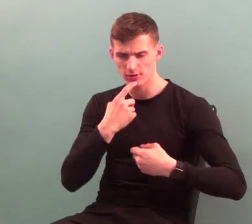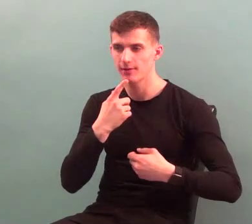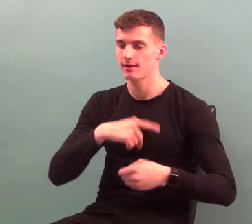Aha.